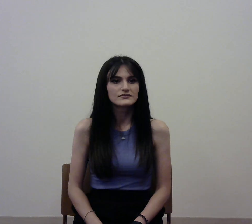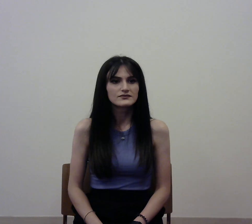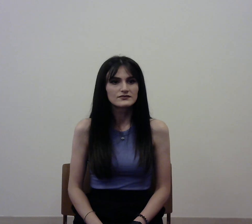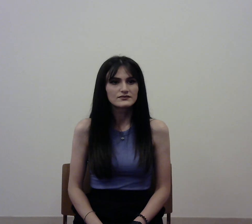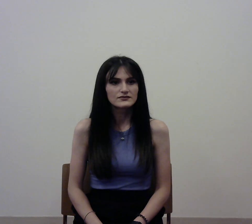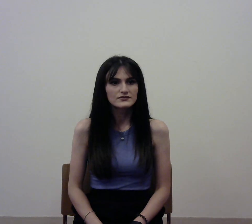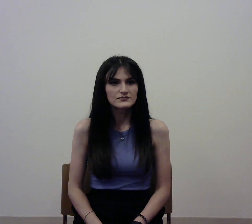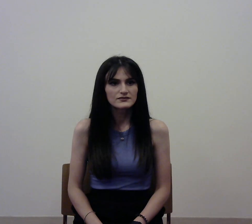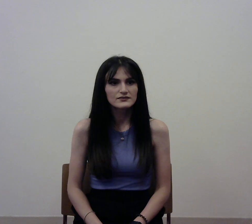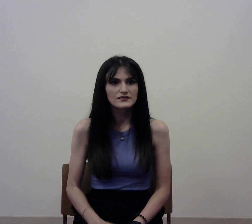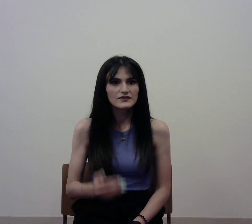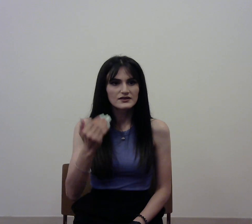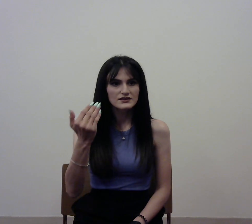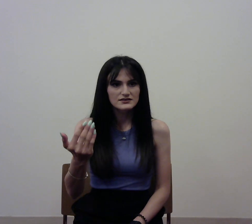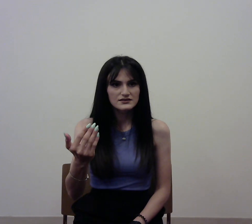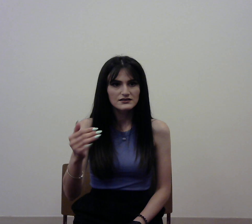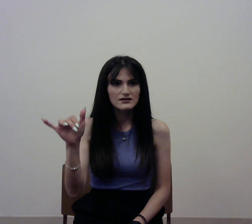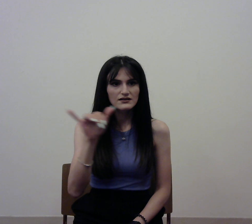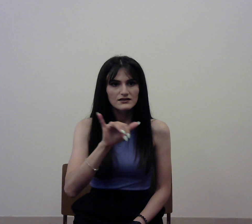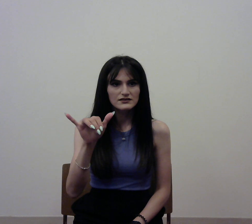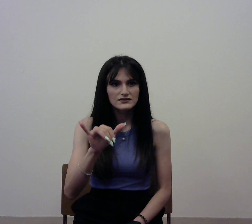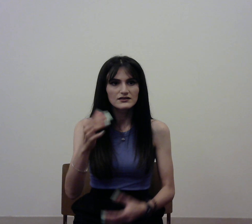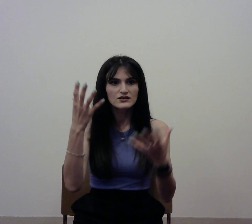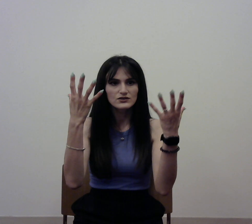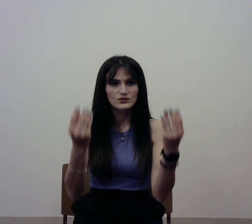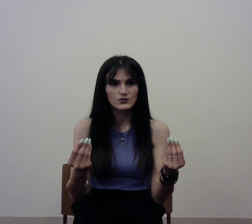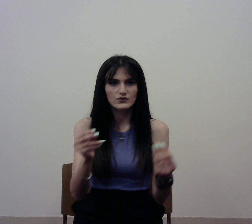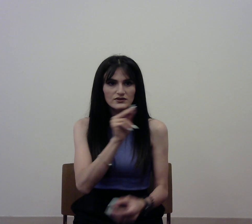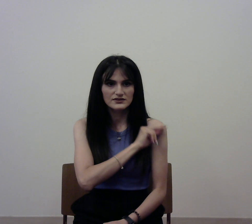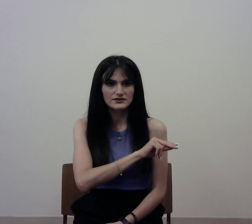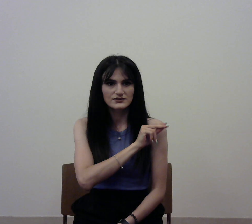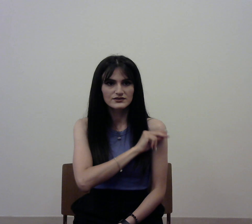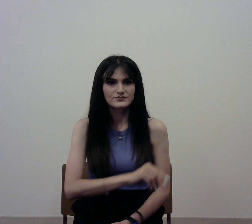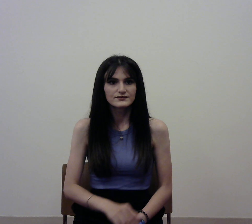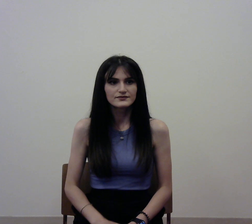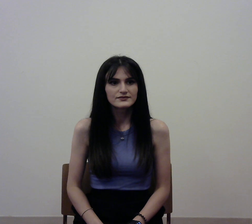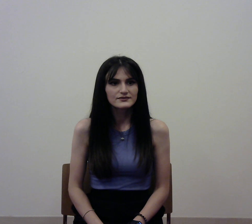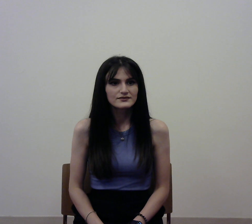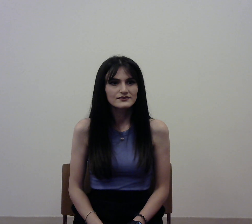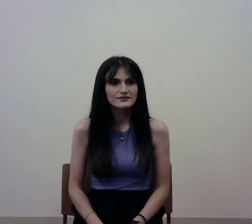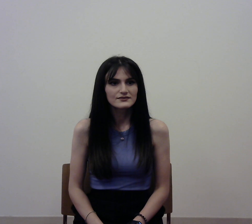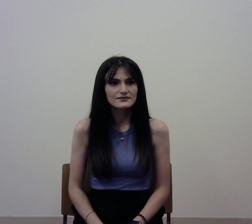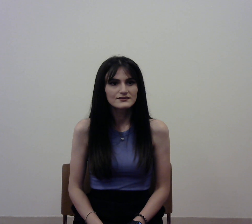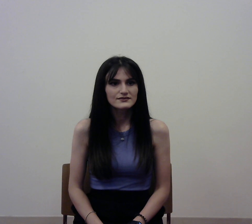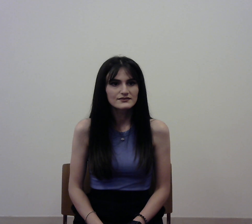Siz şənbə günü işləyirsiz?